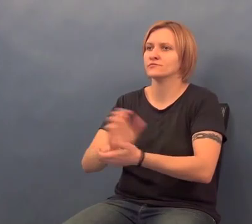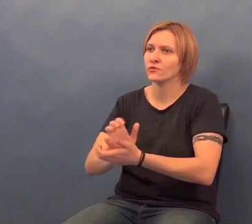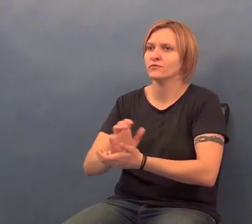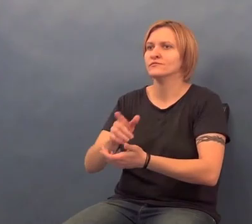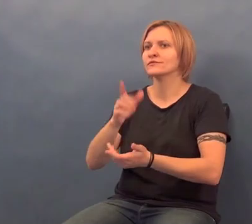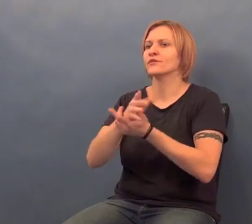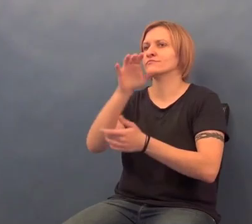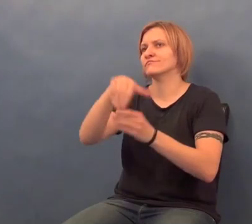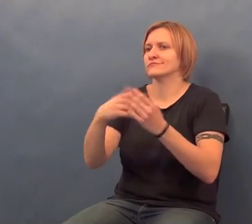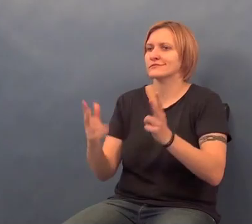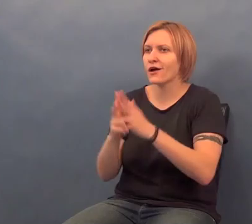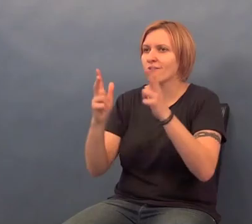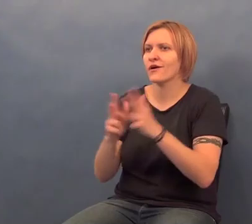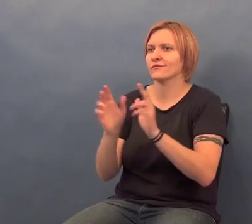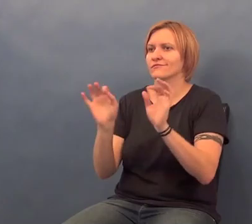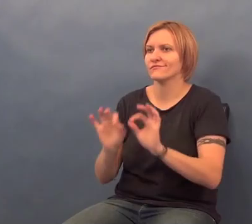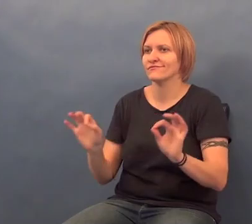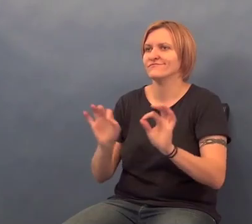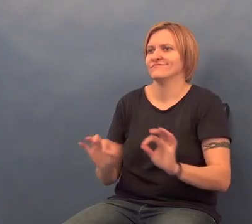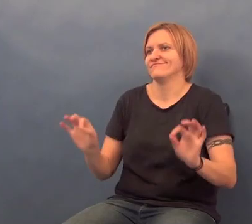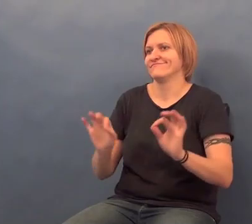Tam są tylko sałatki, dieta.